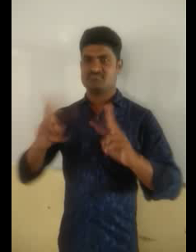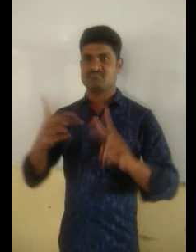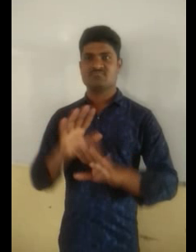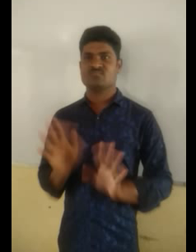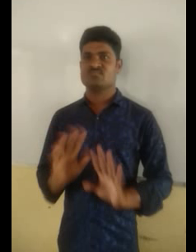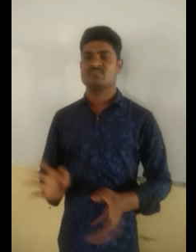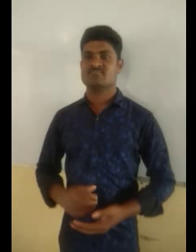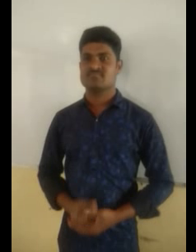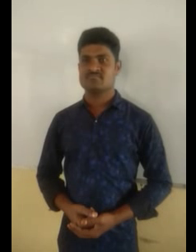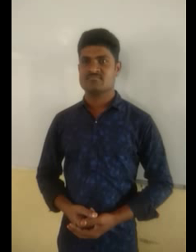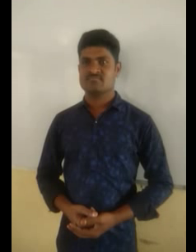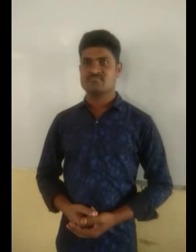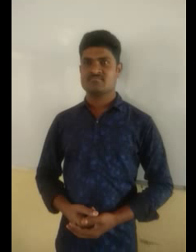it does not make any difference to me